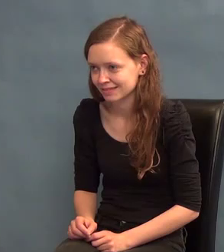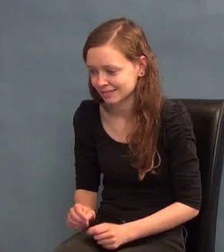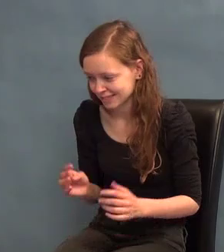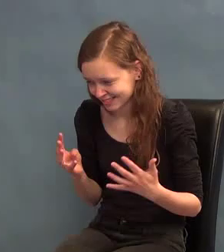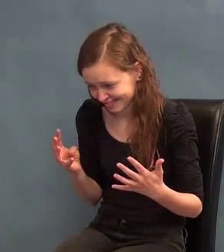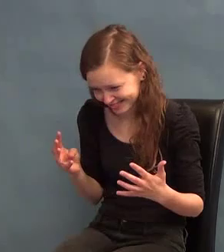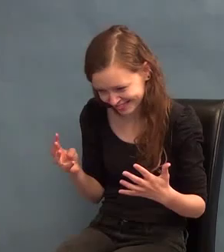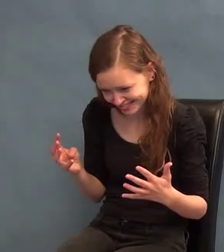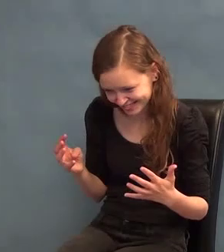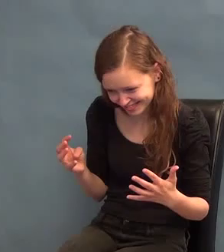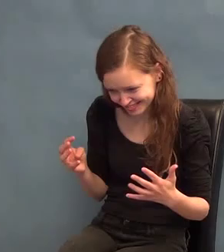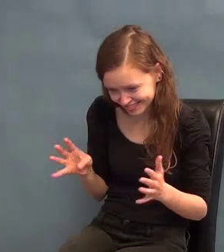Dziewiątego?